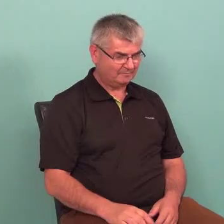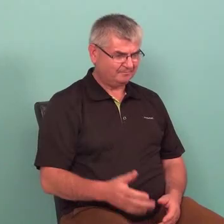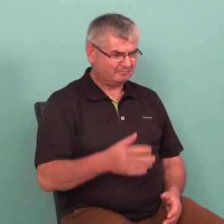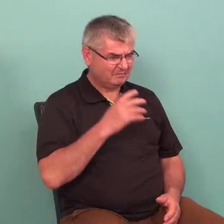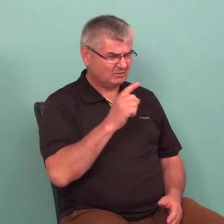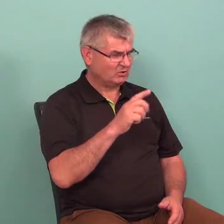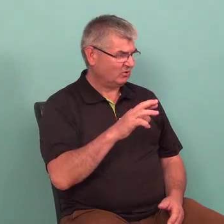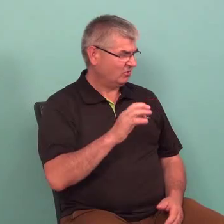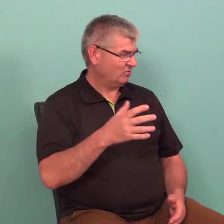Wygląda jak Zorro.